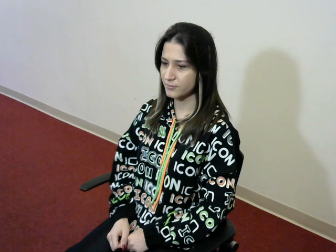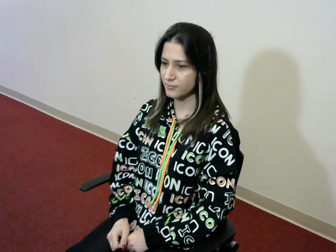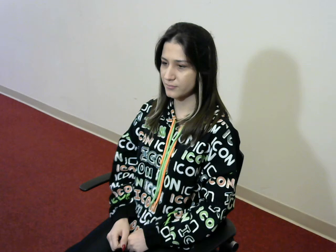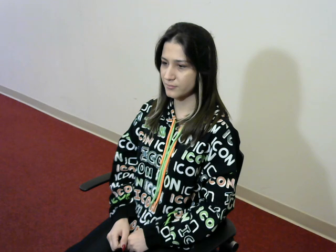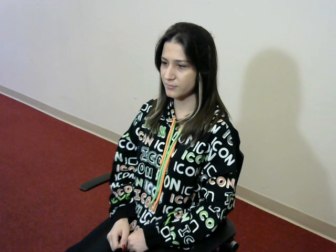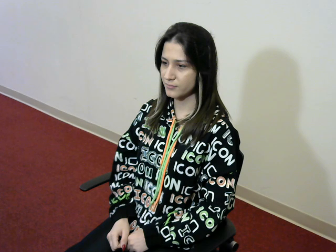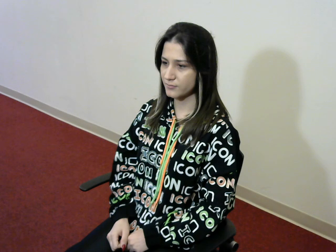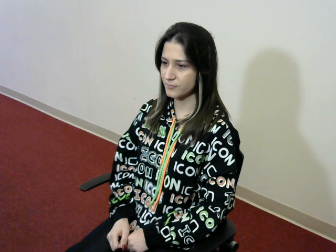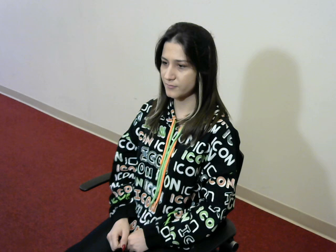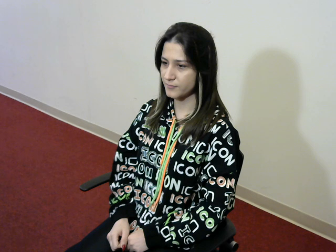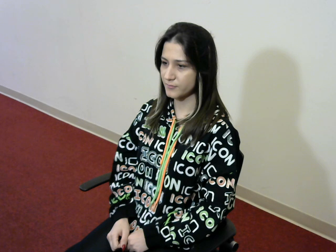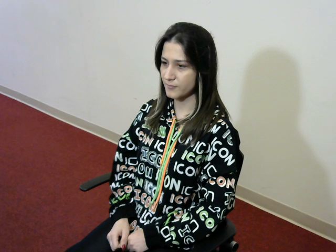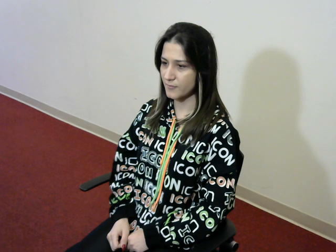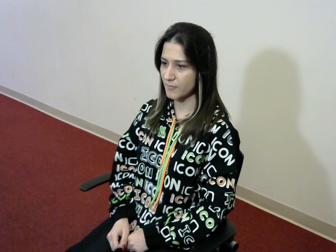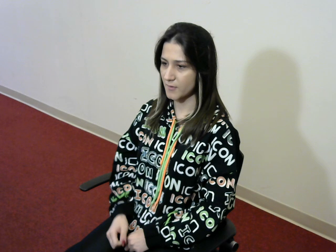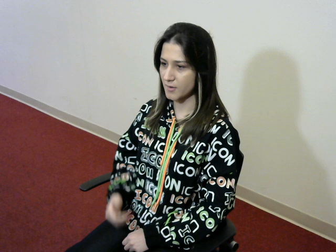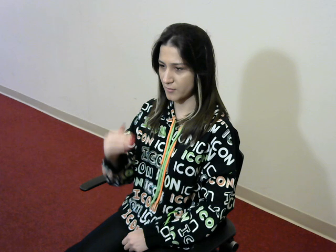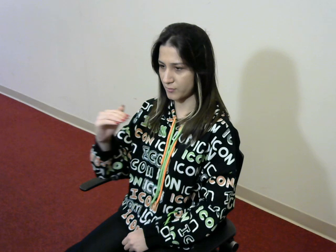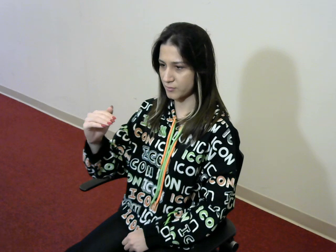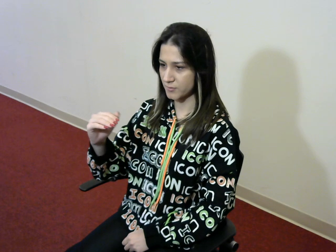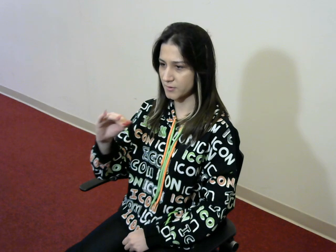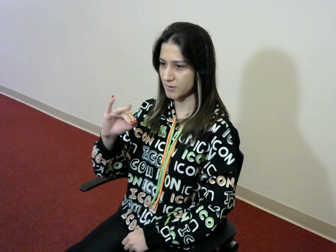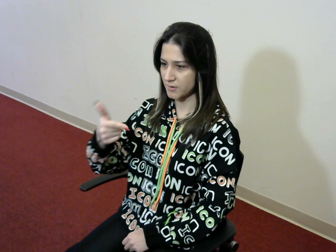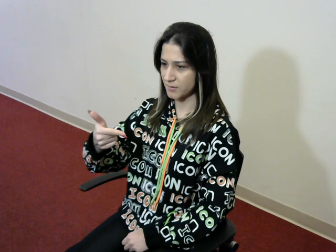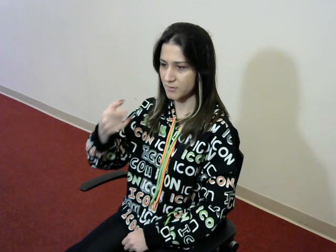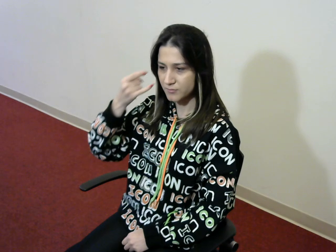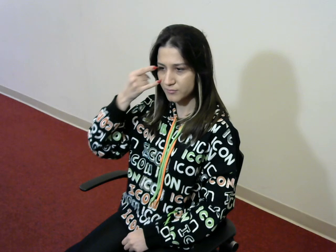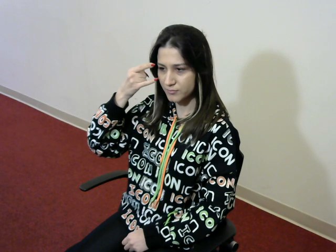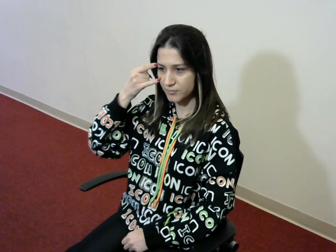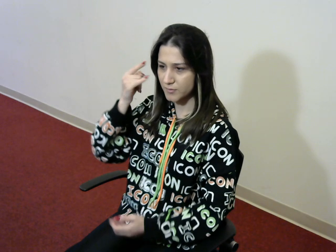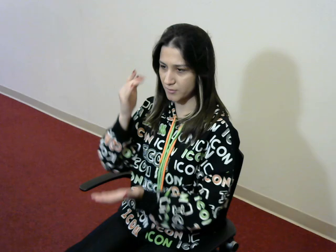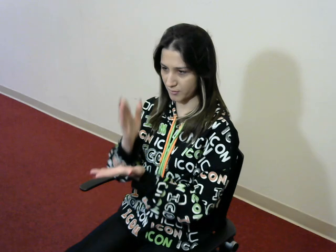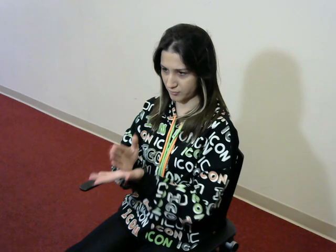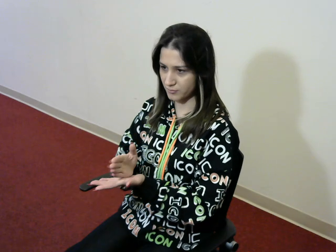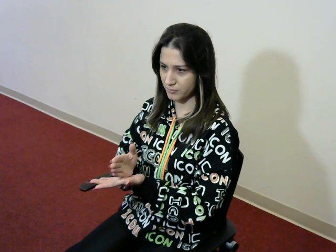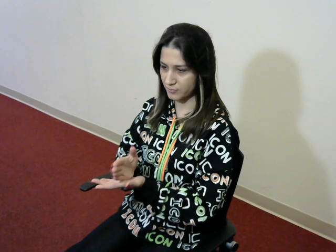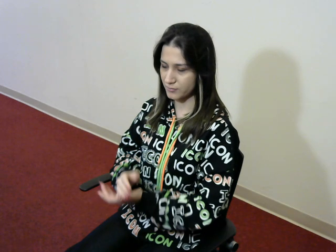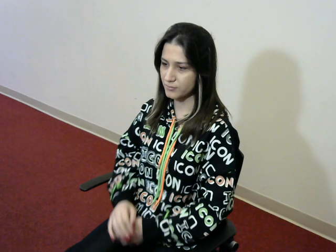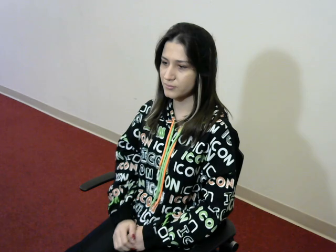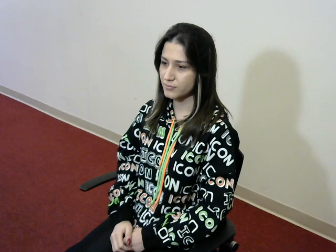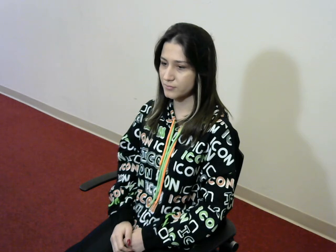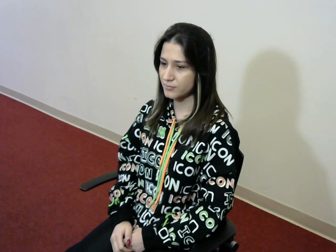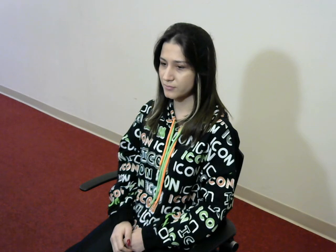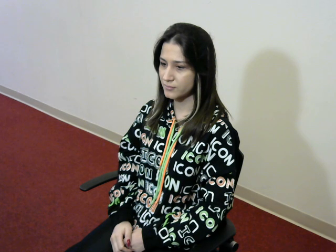Sənin instagramın var?